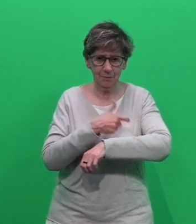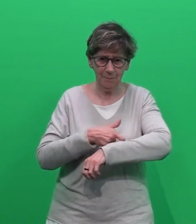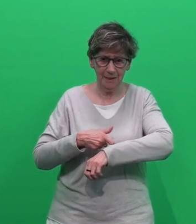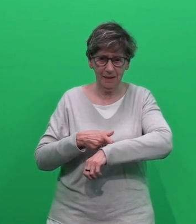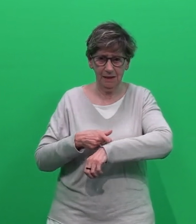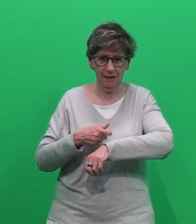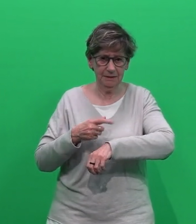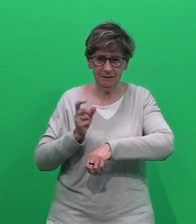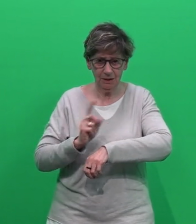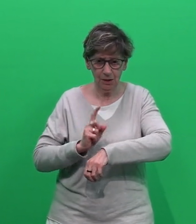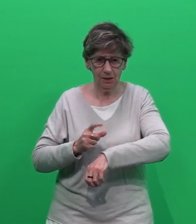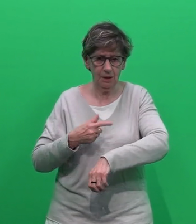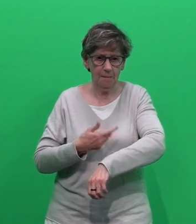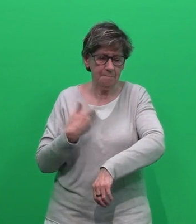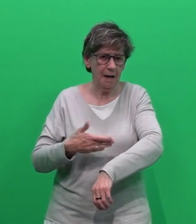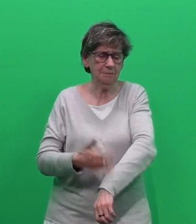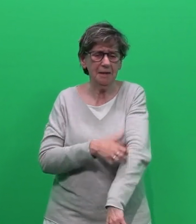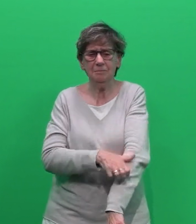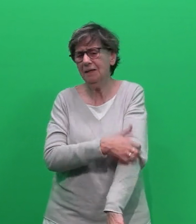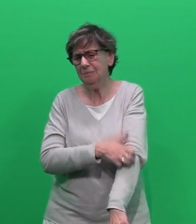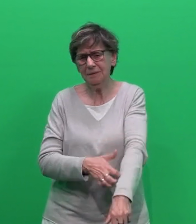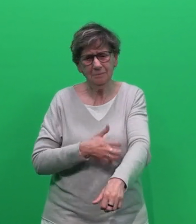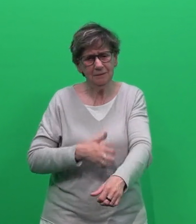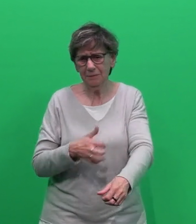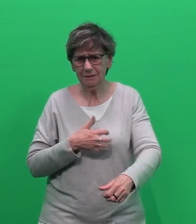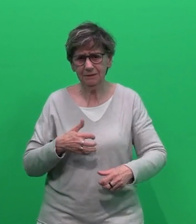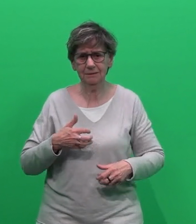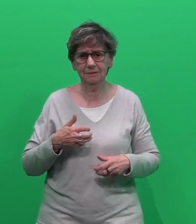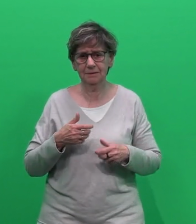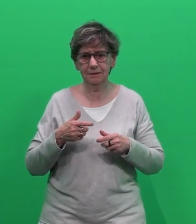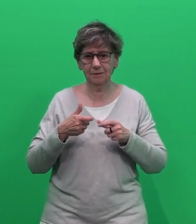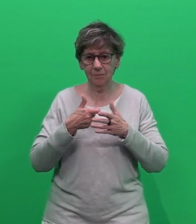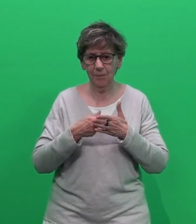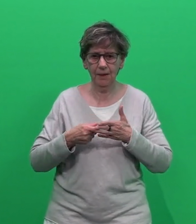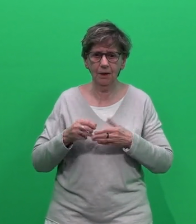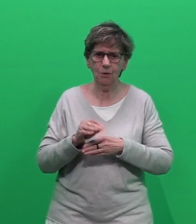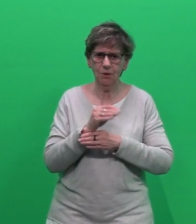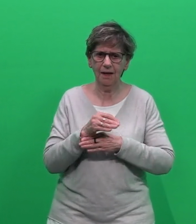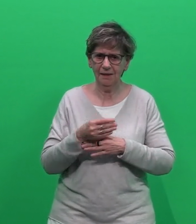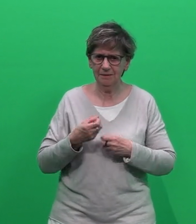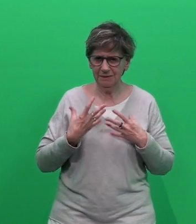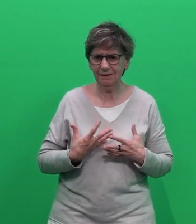Si no em poso la pomada em pica més per tot el braç. La pomada em cura i em va bé.